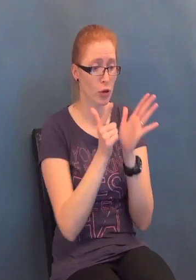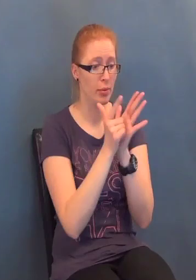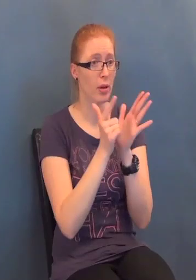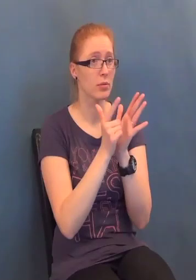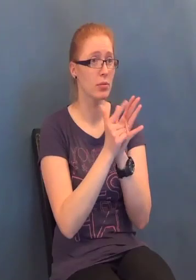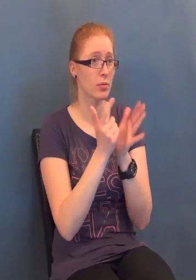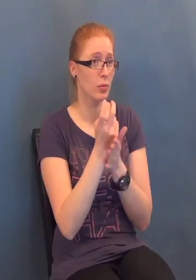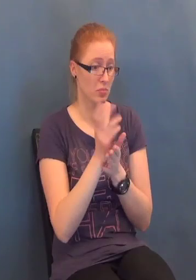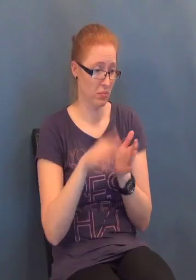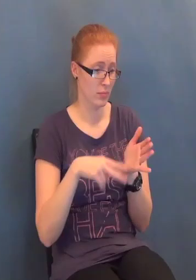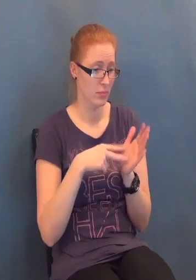Siedemnastego lutego.